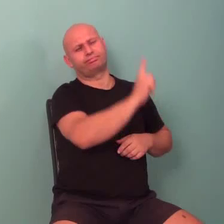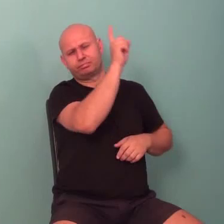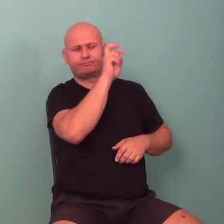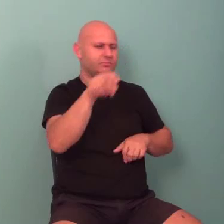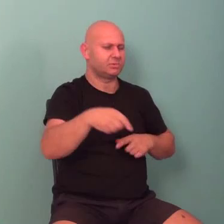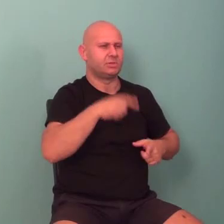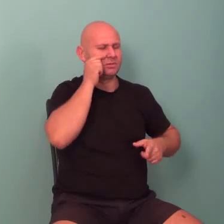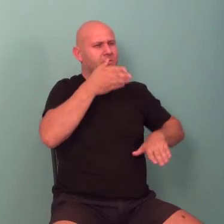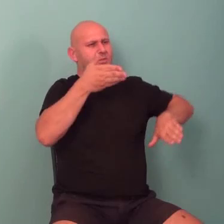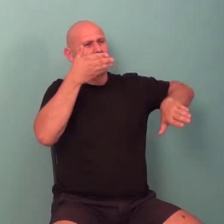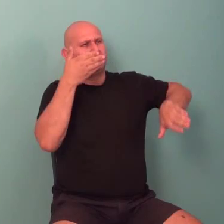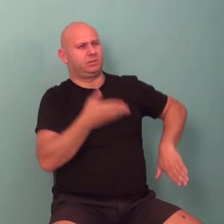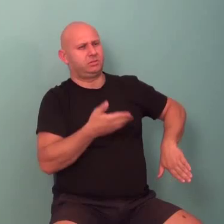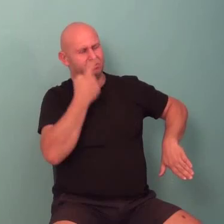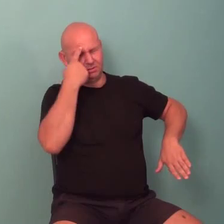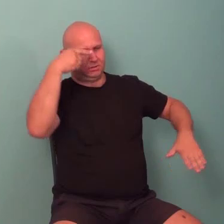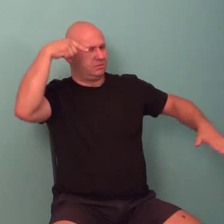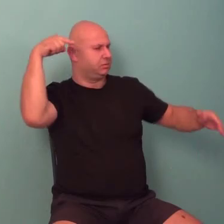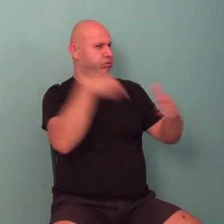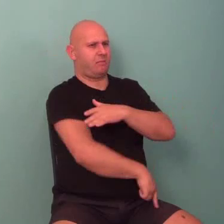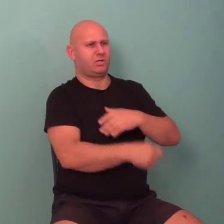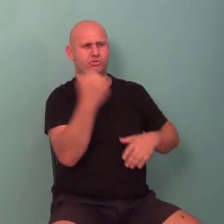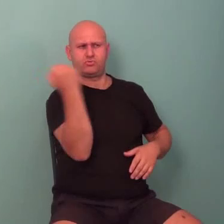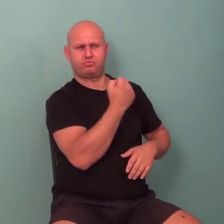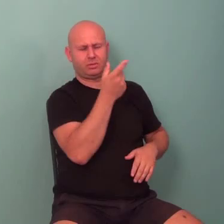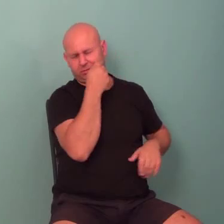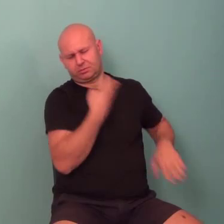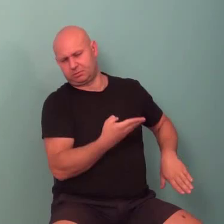Zasnął szybko bardzo głębokim, mocnym snem.